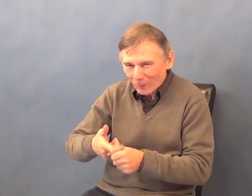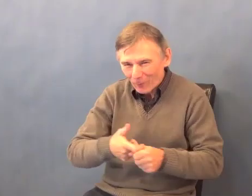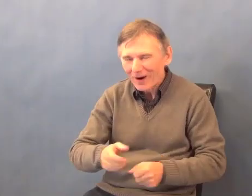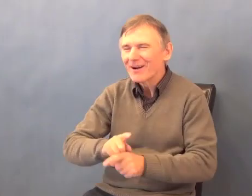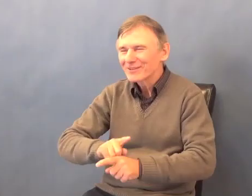Głusi tak robią.